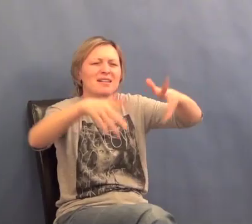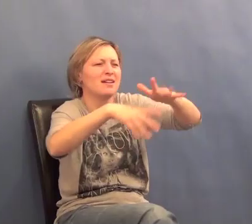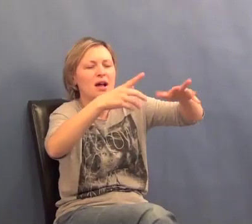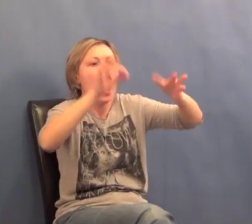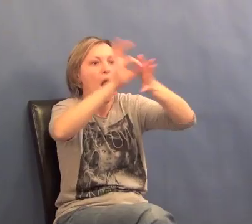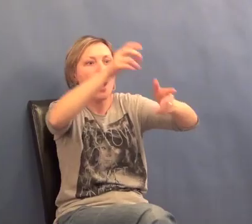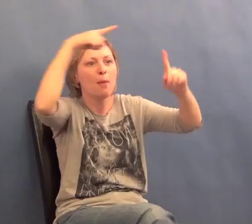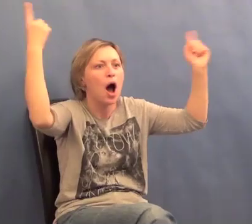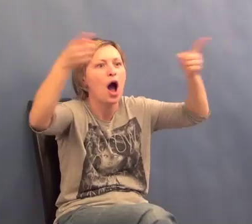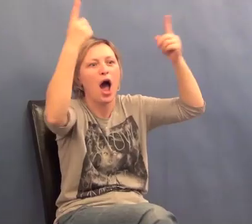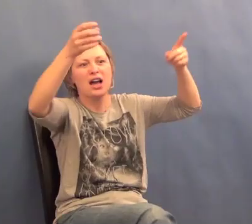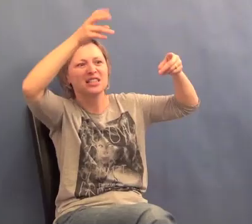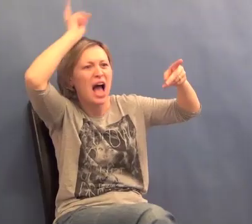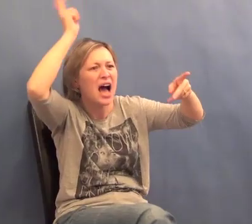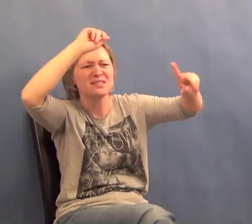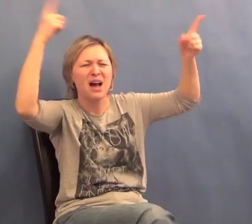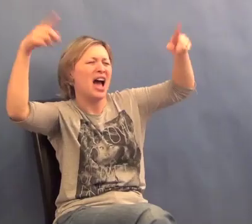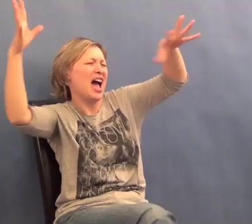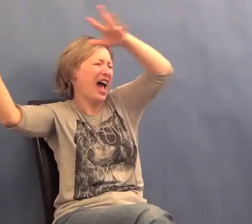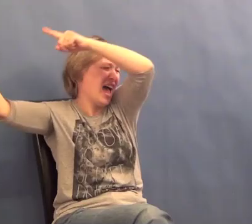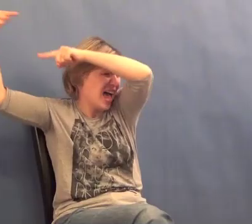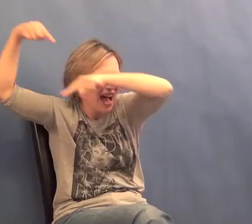I nagle pojawia się pogotowie, straż pożarna.